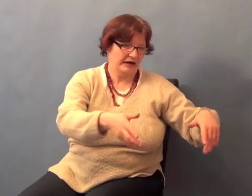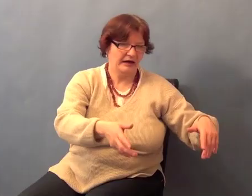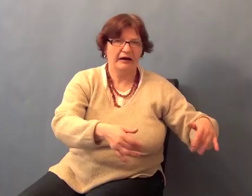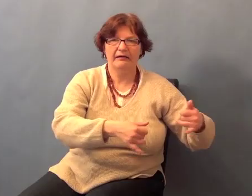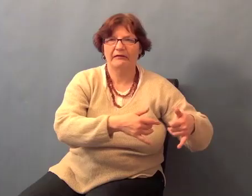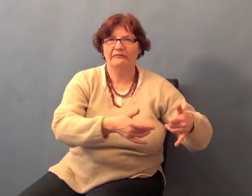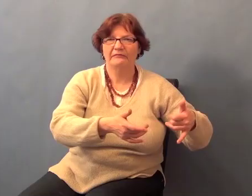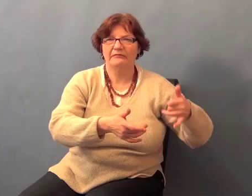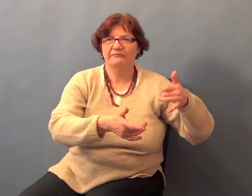Rower.